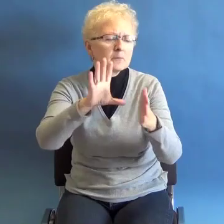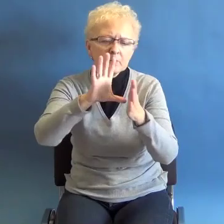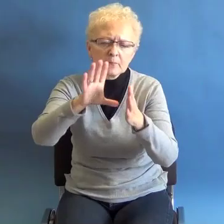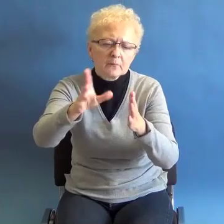W skrócie...